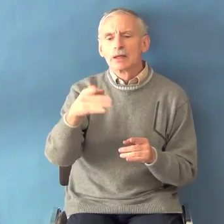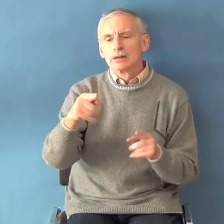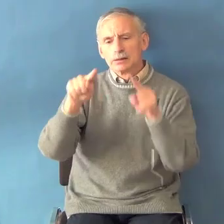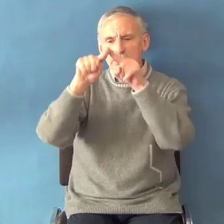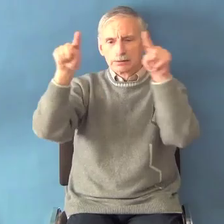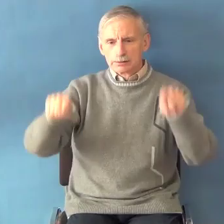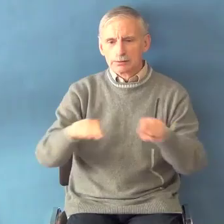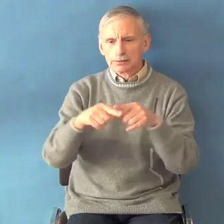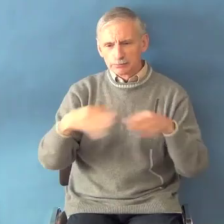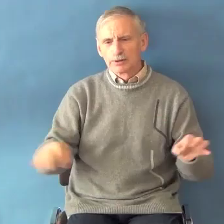Kwadrat - wolno.